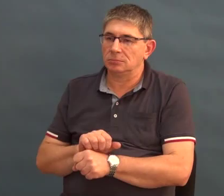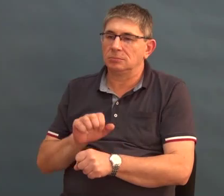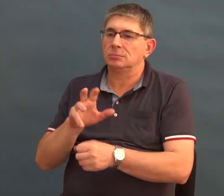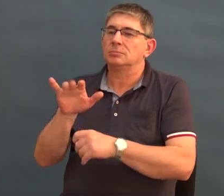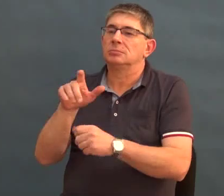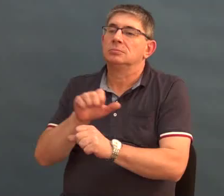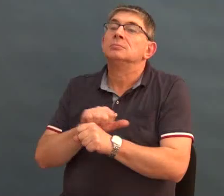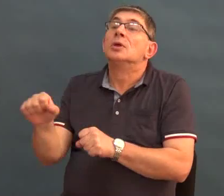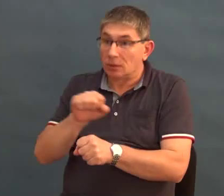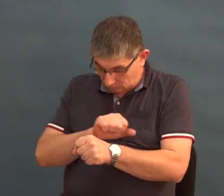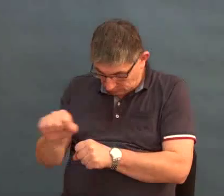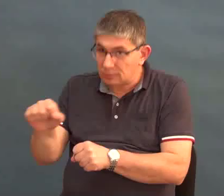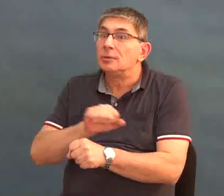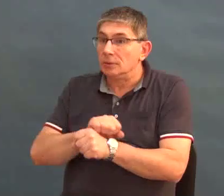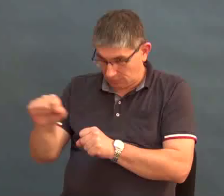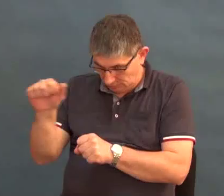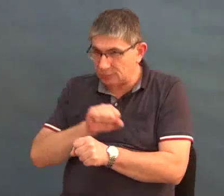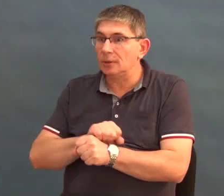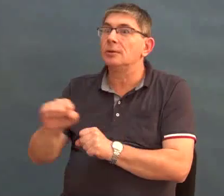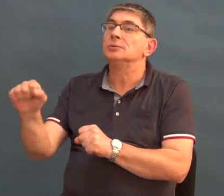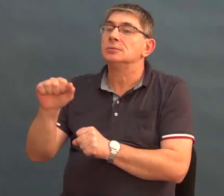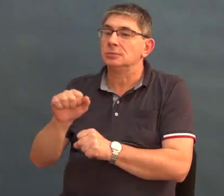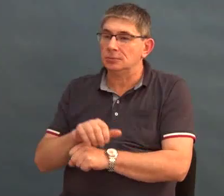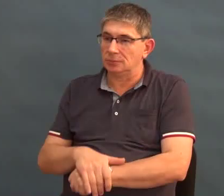Jest!